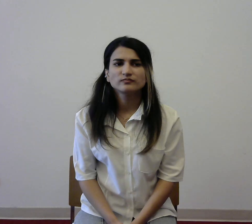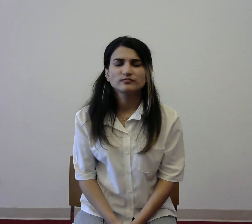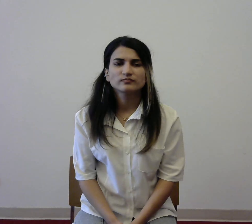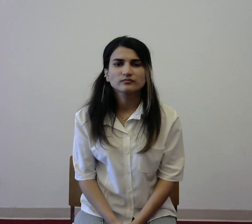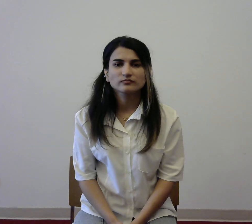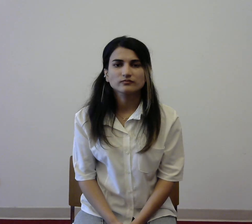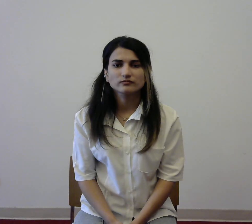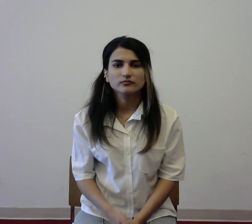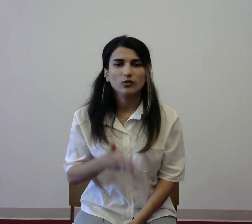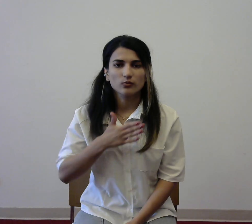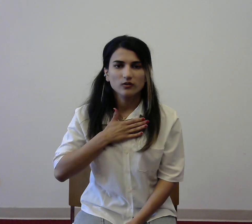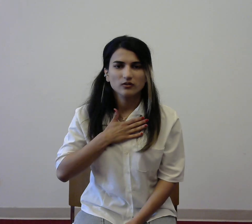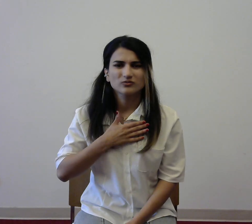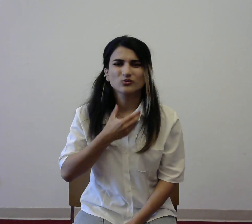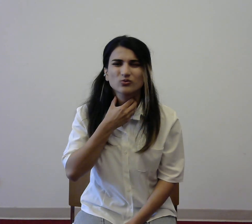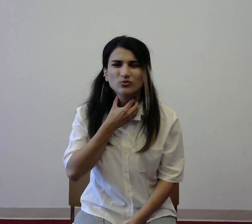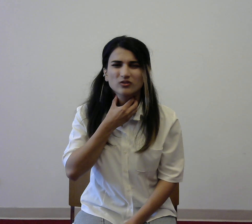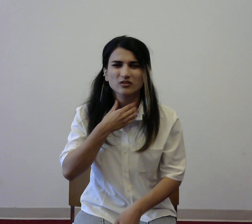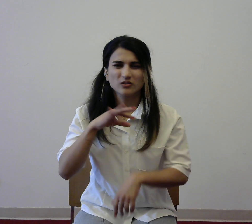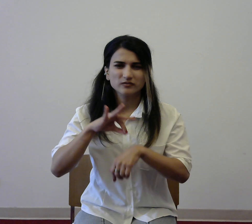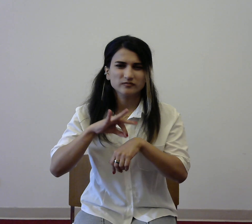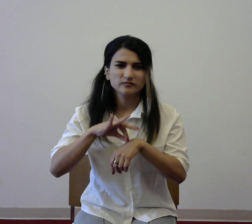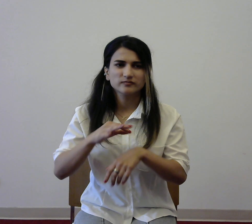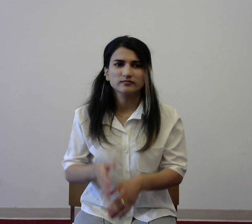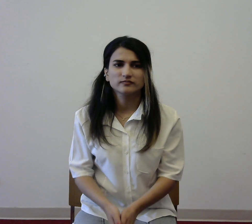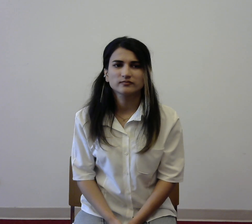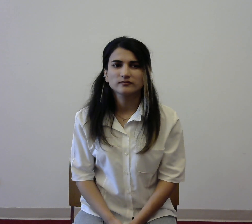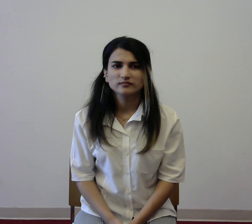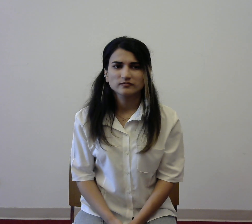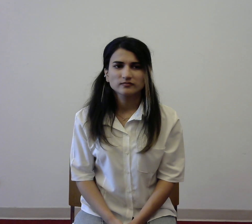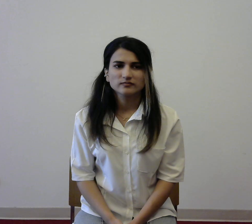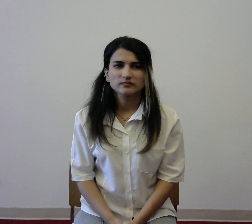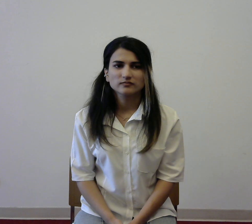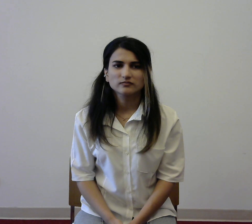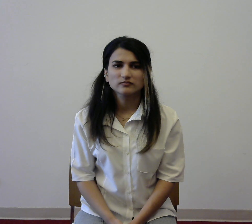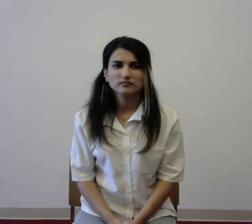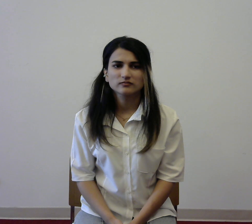Mənim boğazım ağrıyır